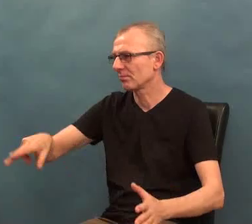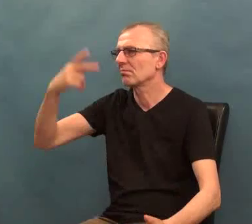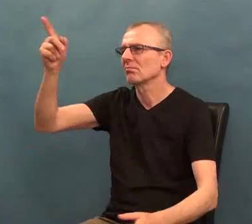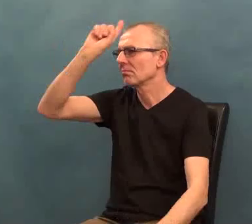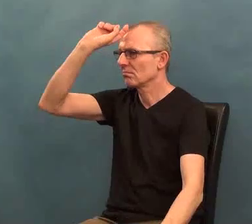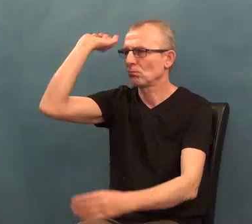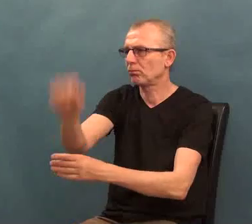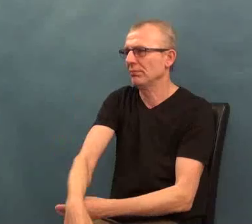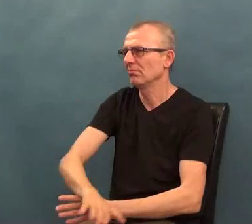Padł i koniec.